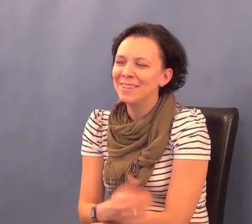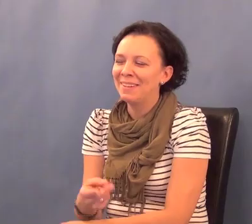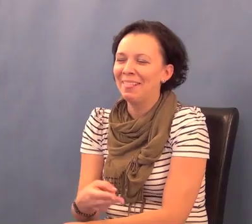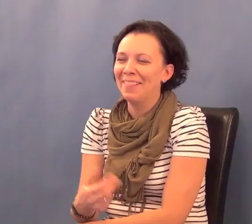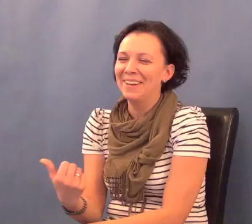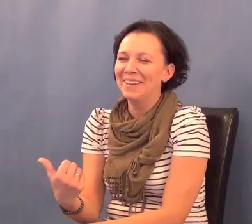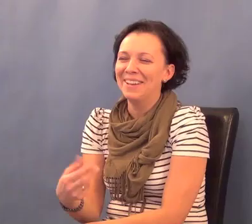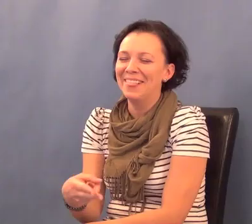Ona się śmieje.